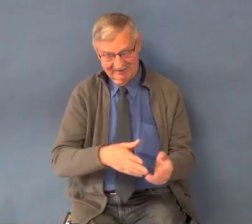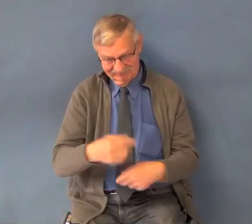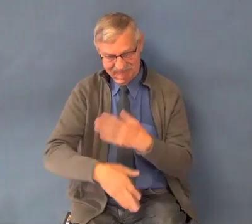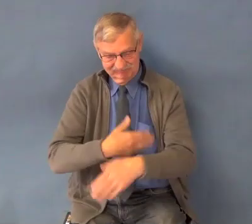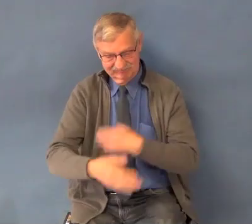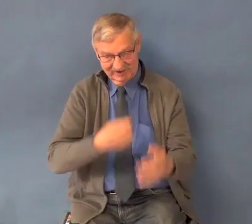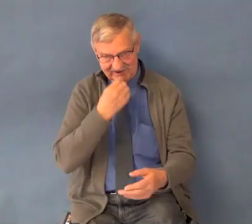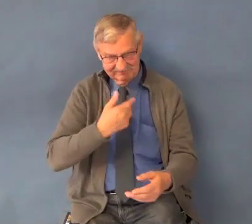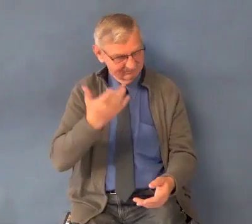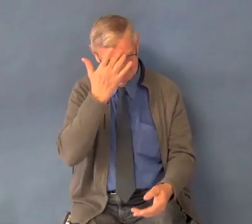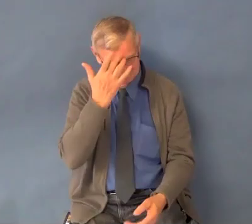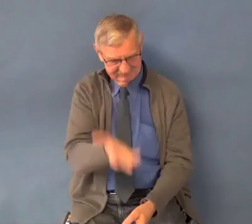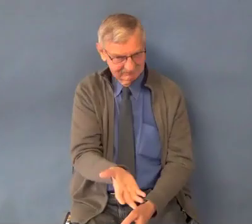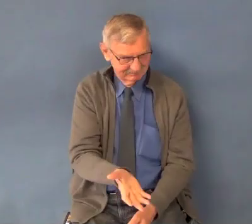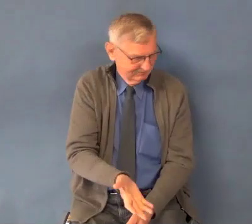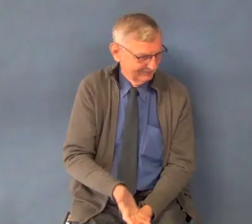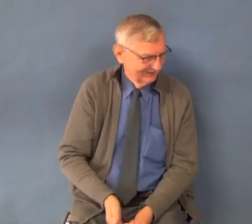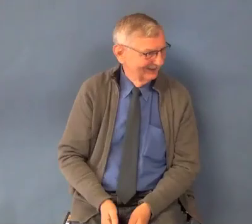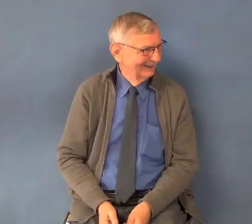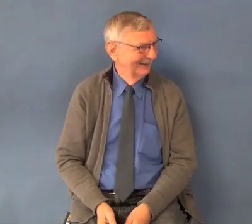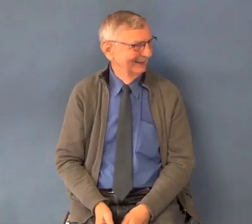Ser, bałagan, jeść, co to za głupota?